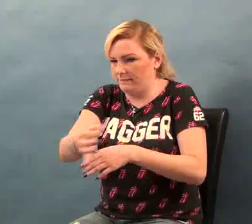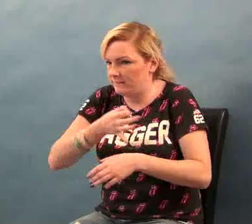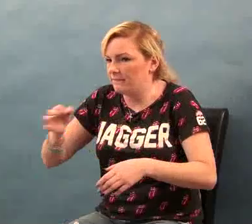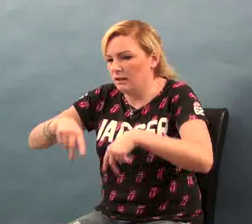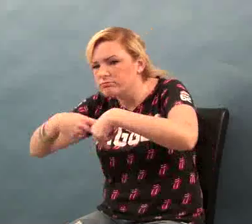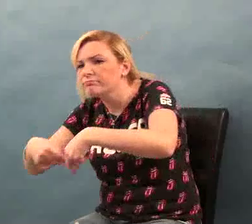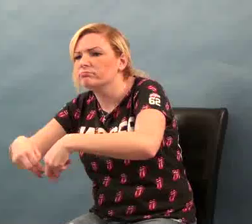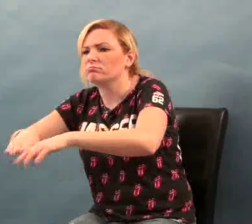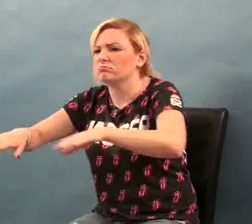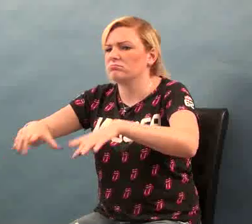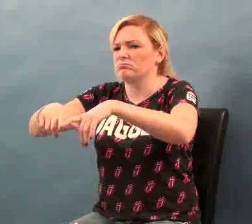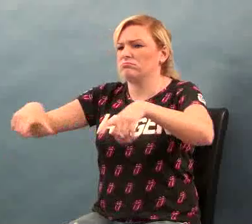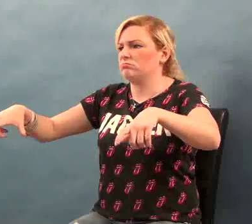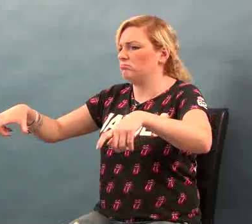Położyli się na twardym podłożu i pływali.